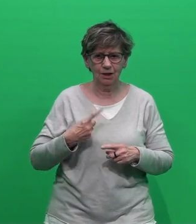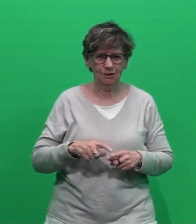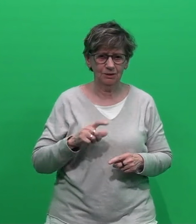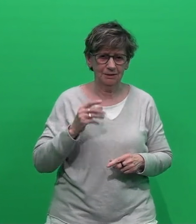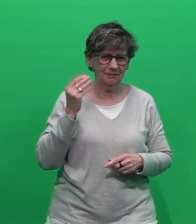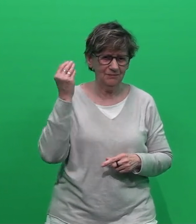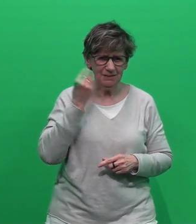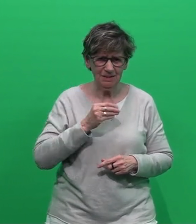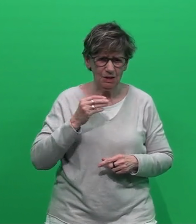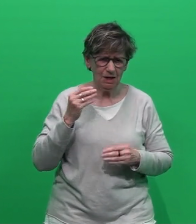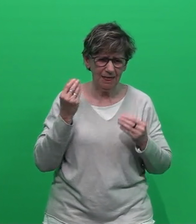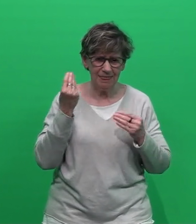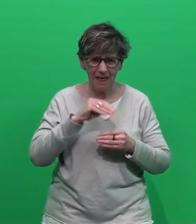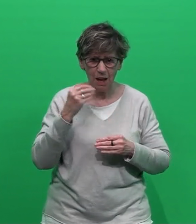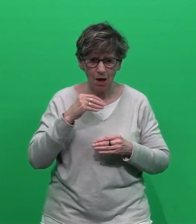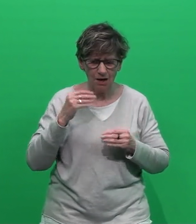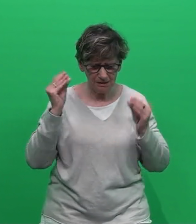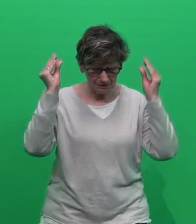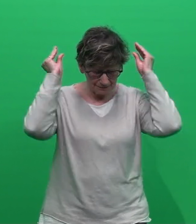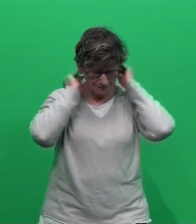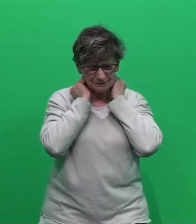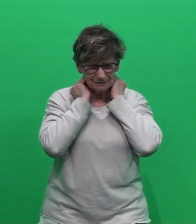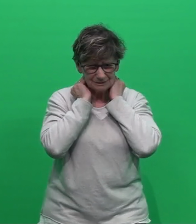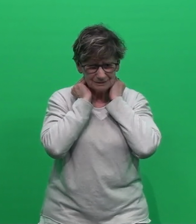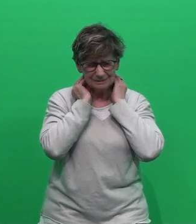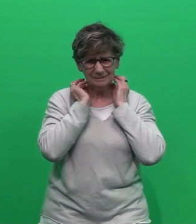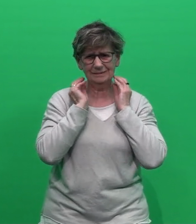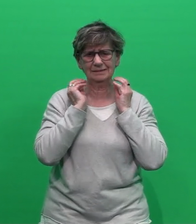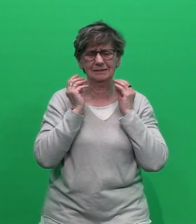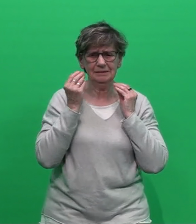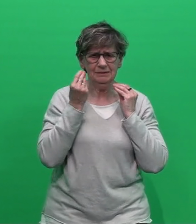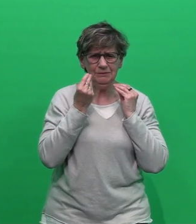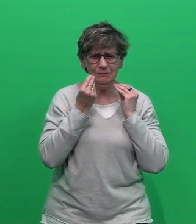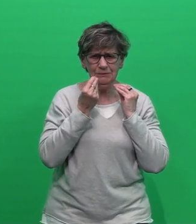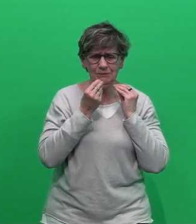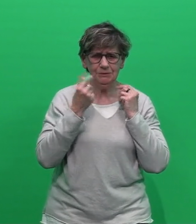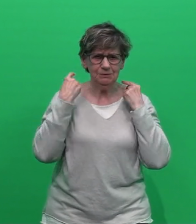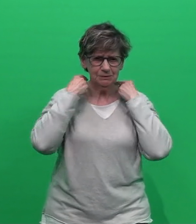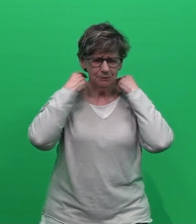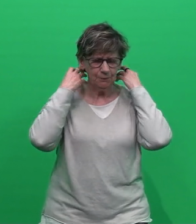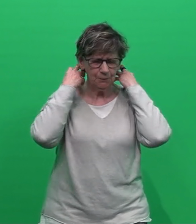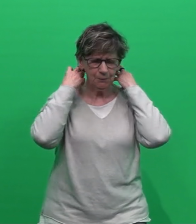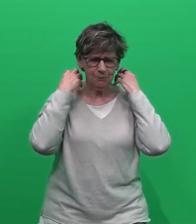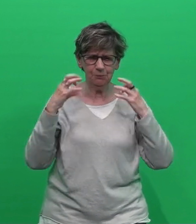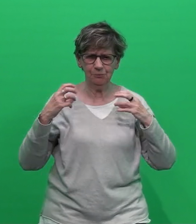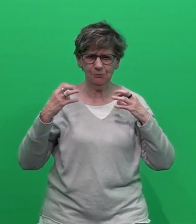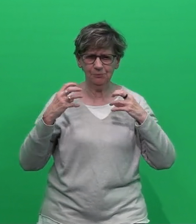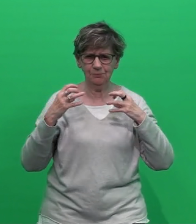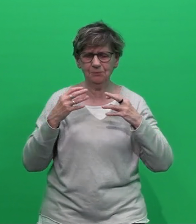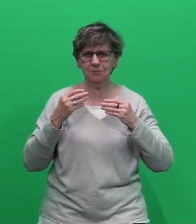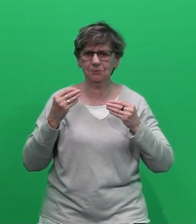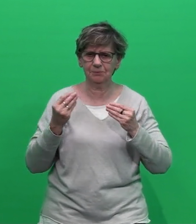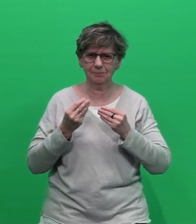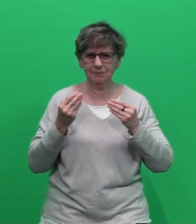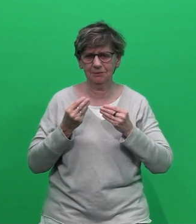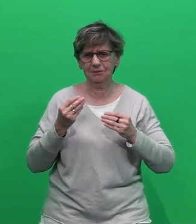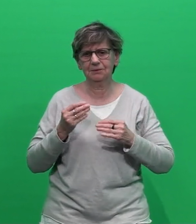Em poso alguna cosa fredam com gel a la zona del clatell i sento el fred i la coïssor millora.